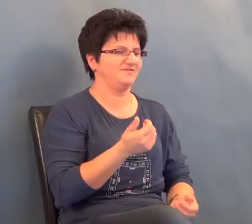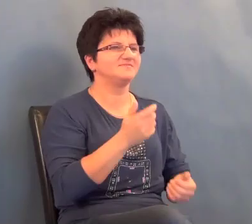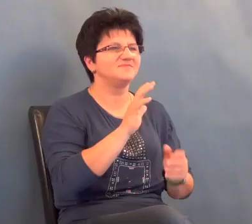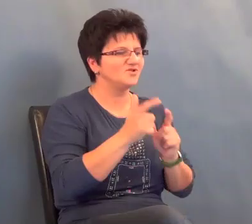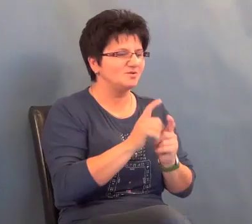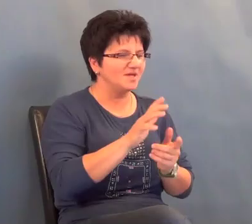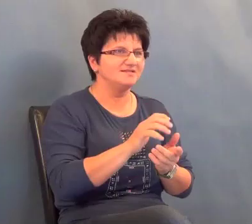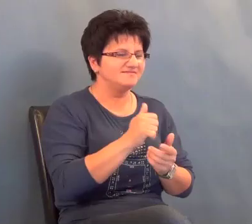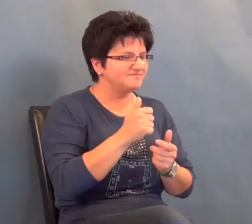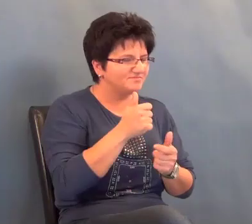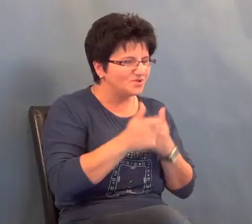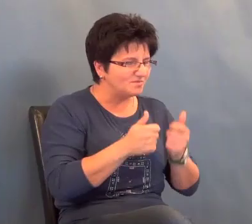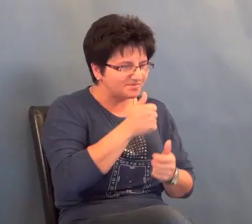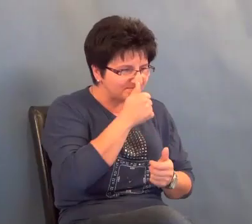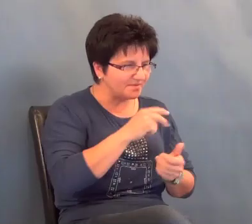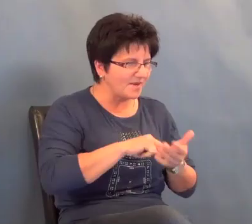Codziennie masz co robić, nie da się zaplanować.